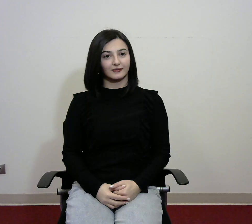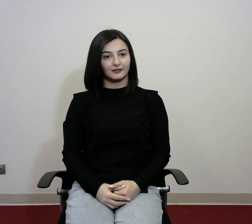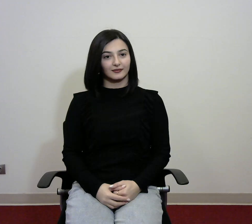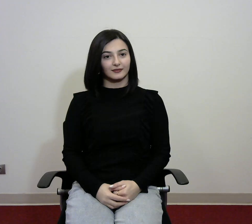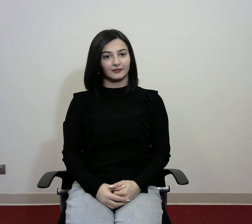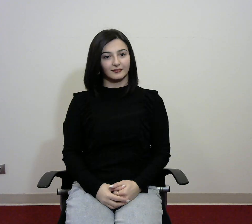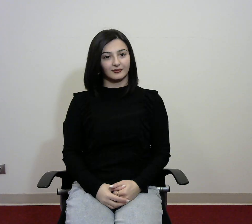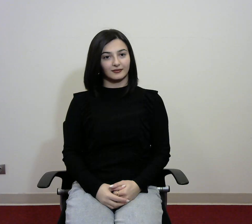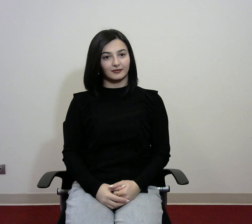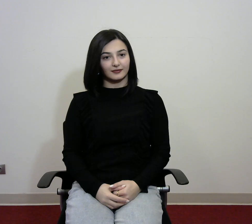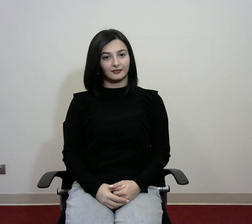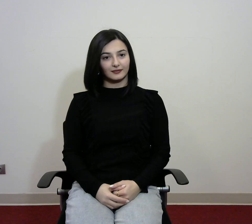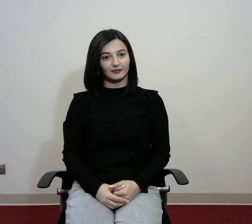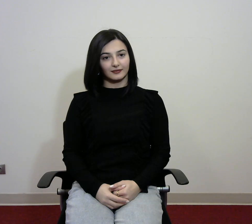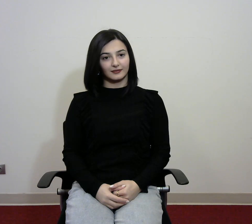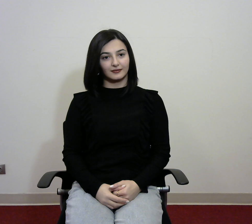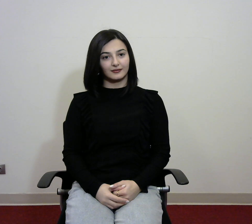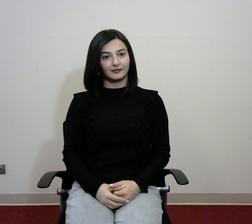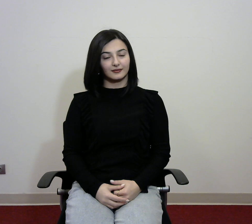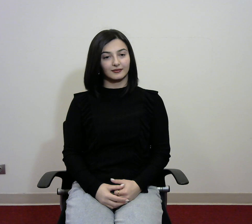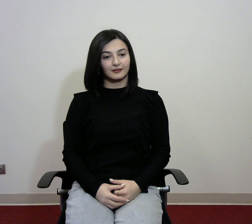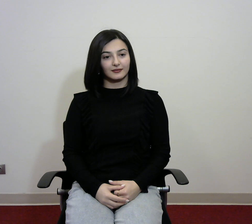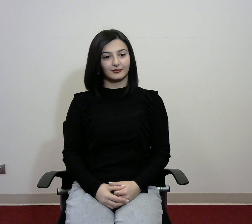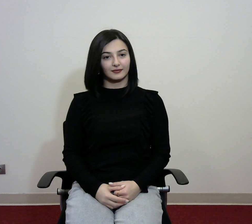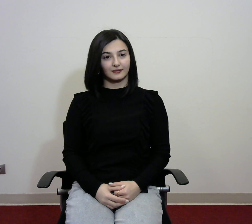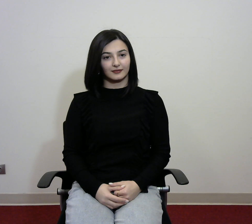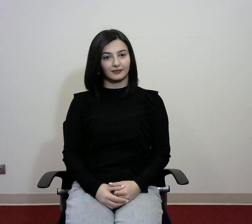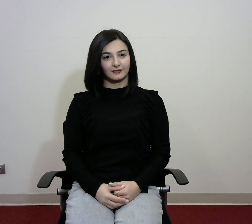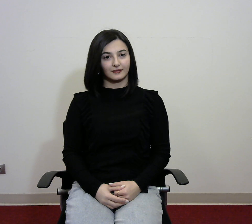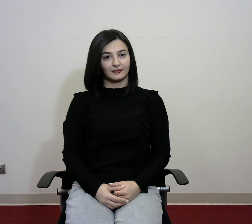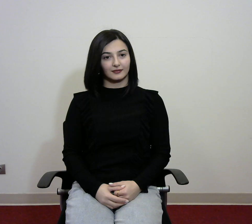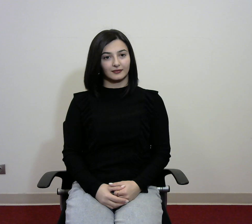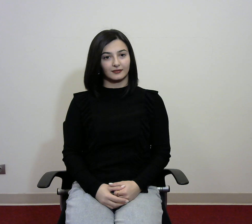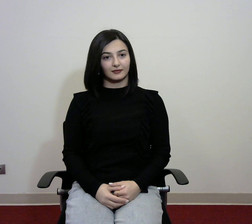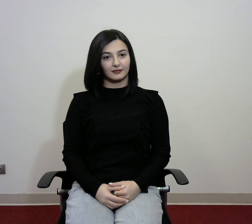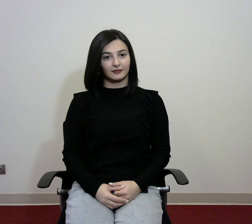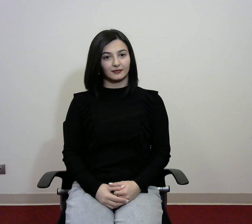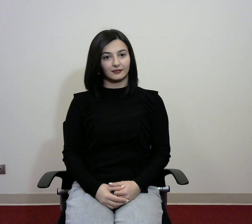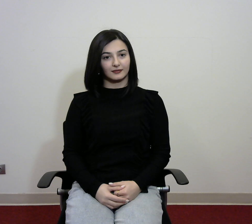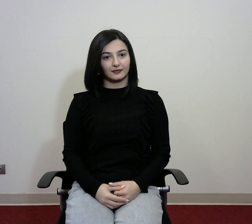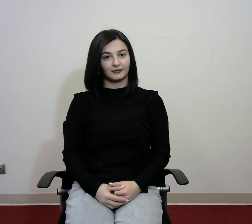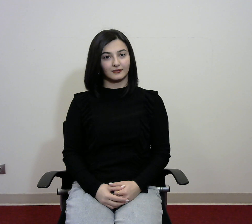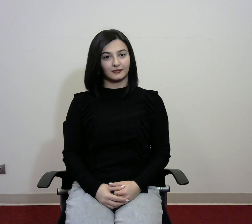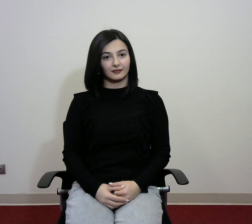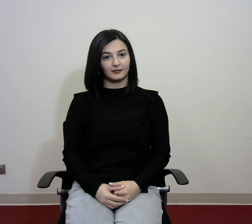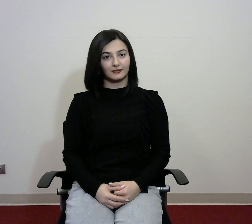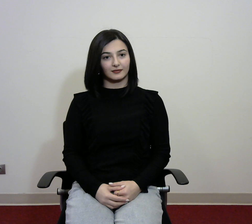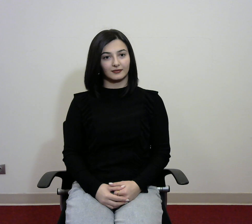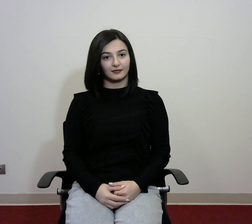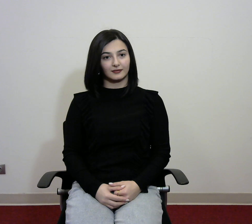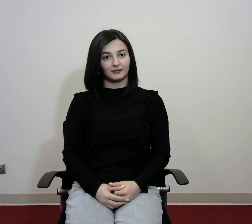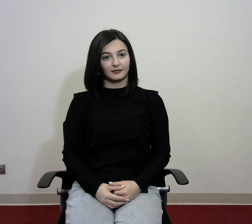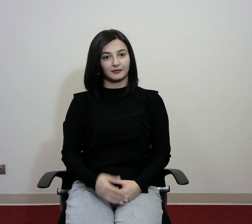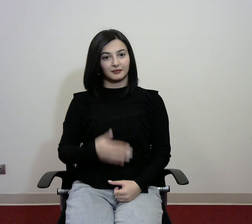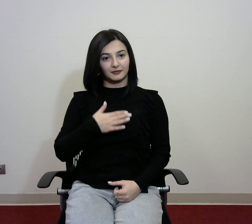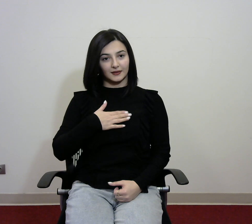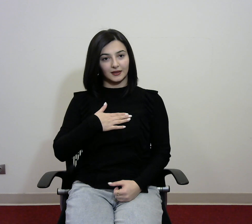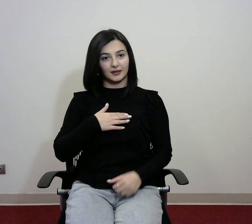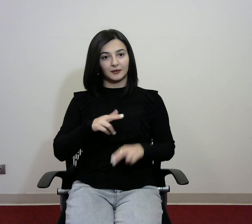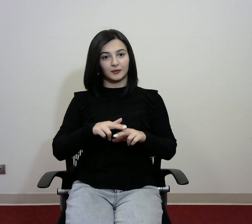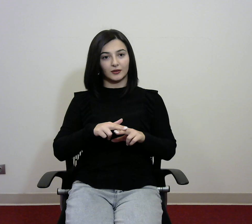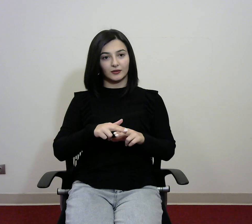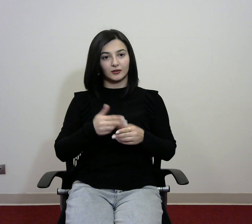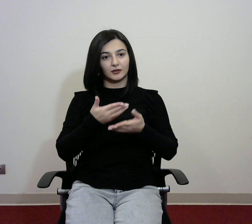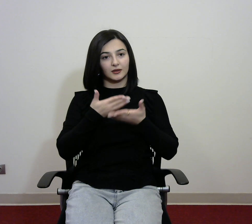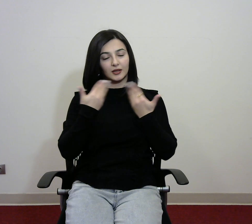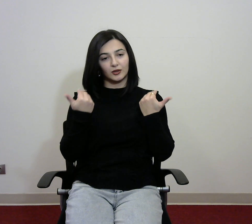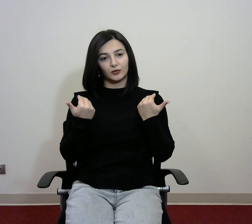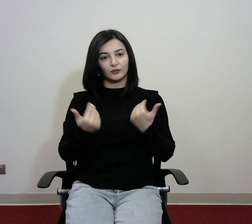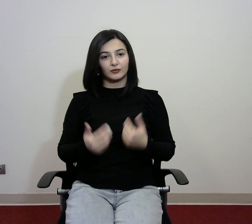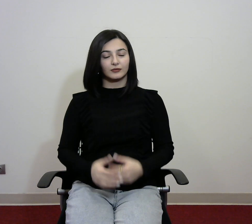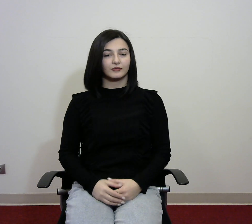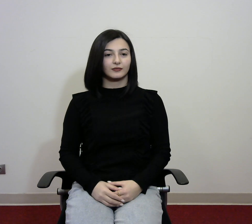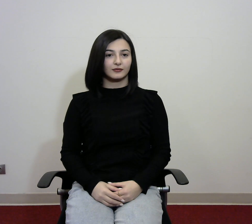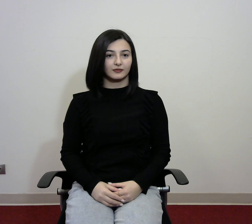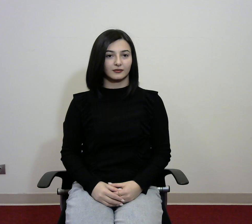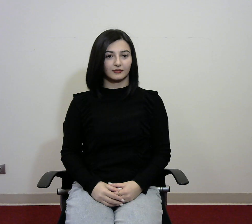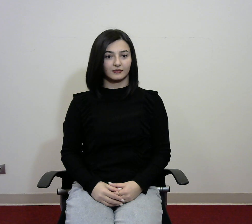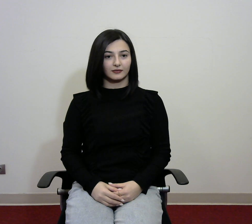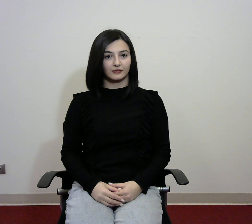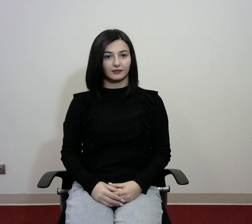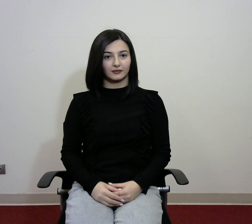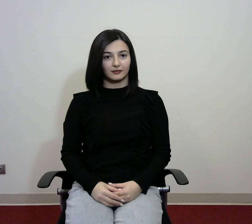Mənim şəxsiyyət vəsiqəm yoxdur